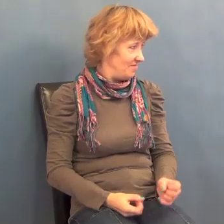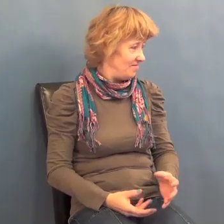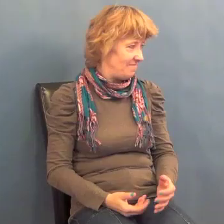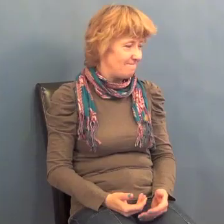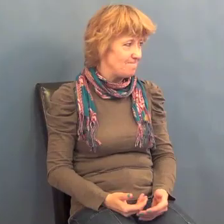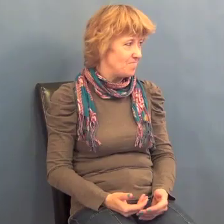Tak.